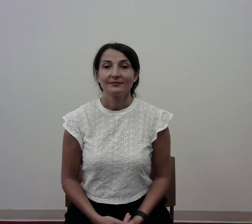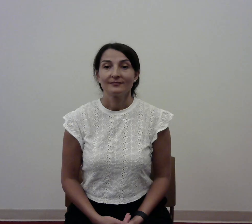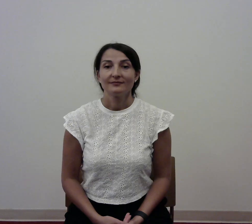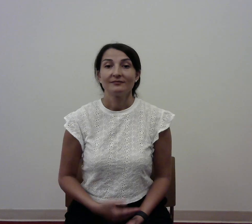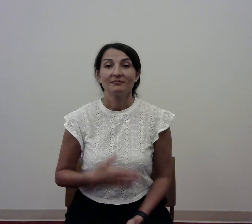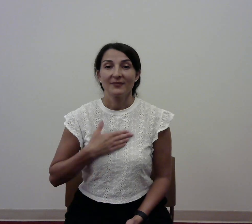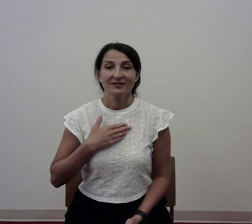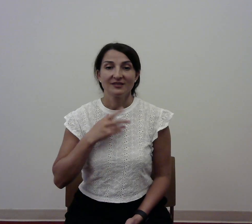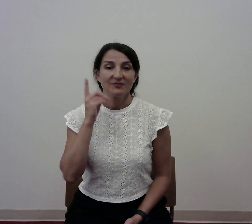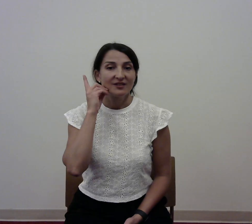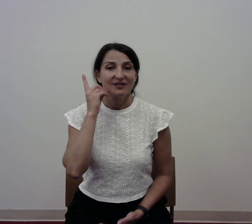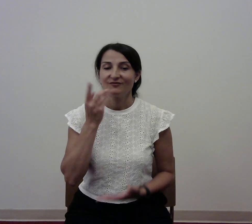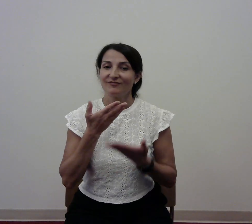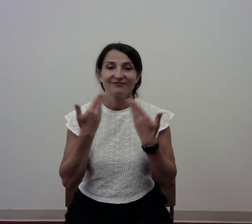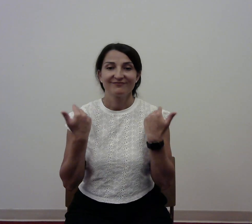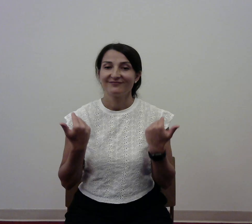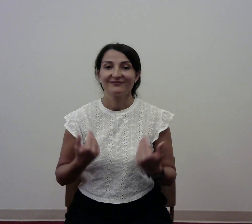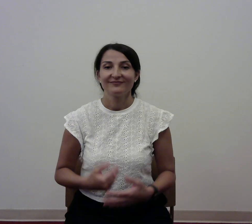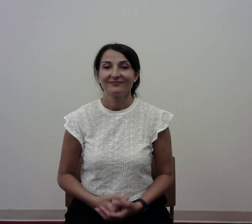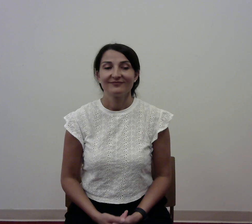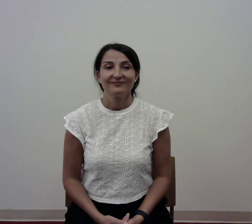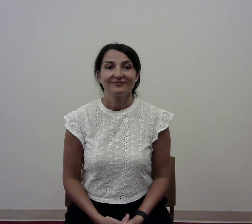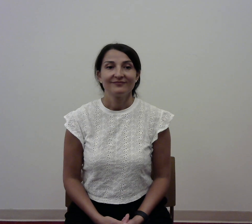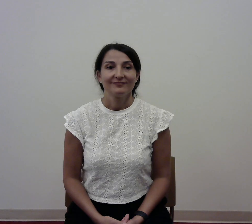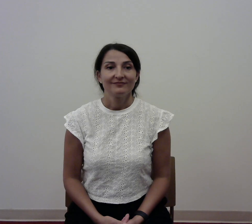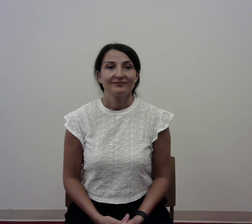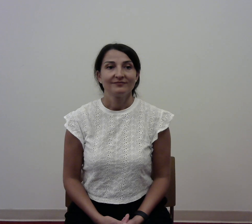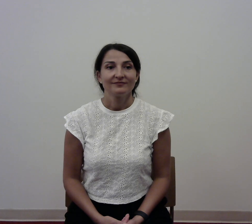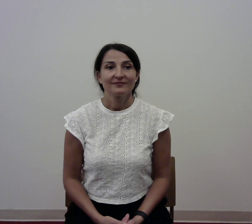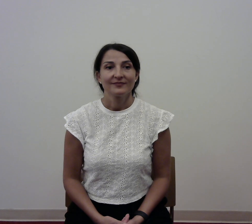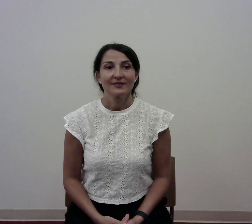Mənim telefonum yoxdur